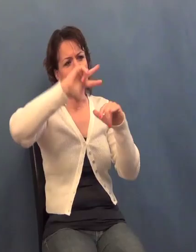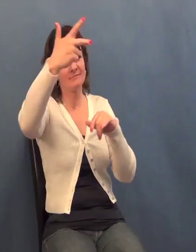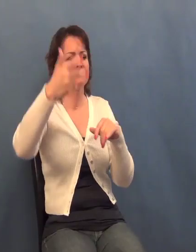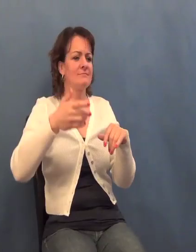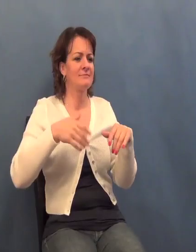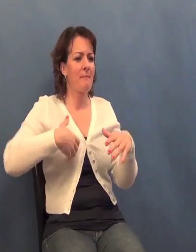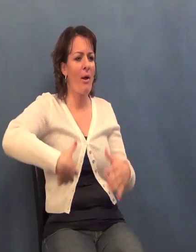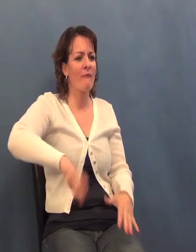To kręgielnia.